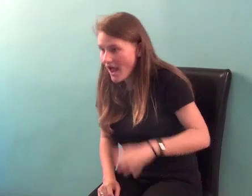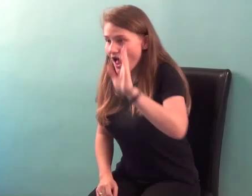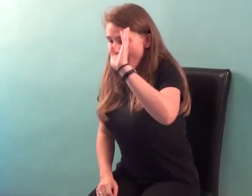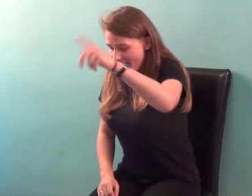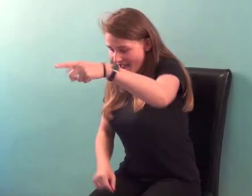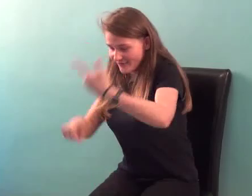Dwudziesty.